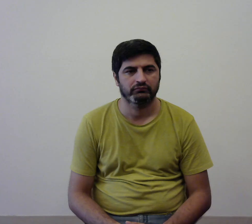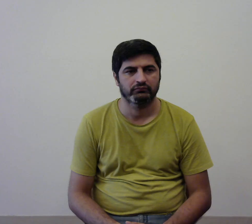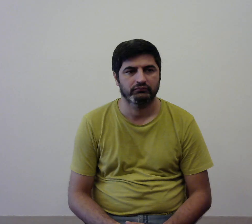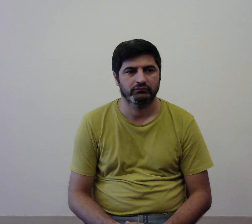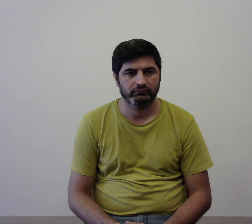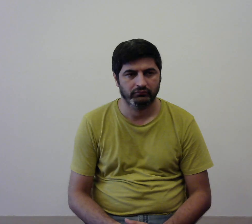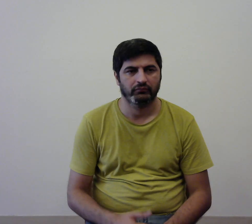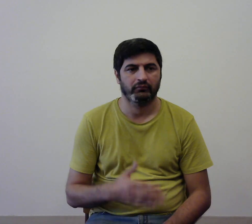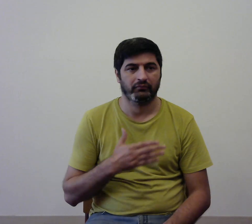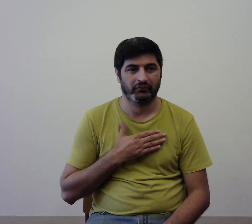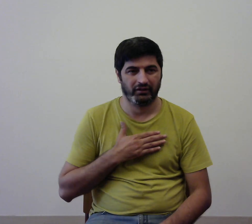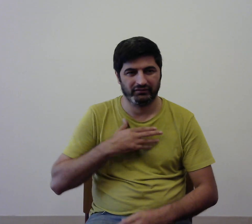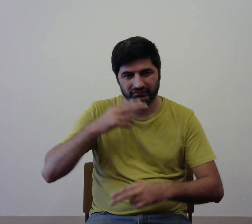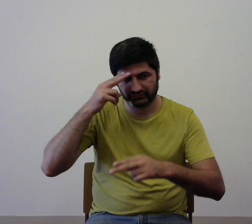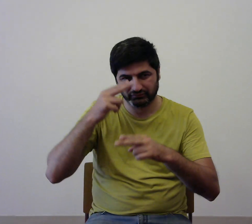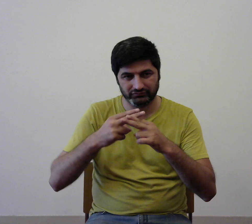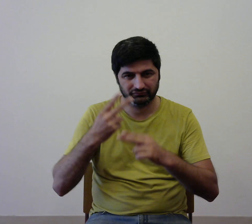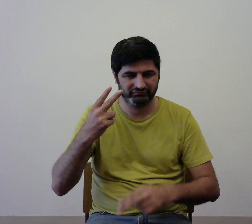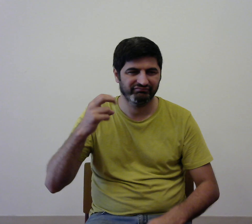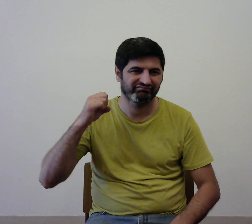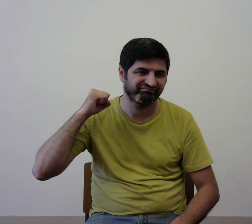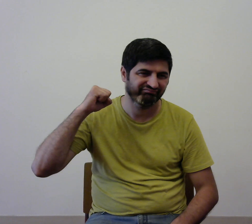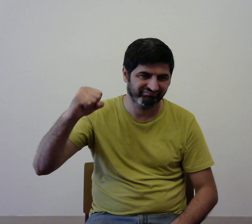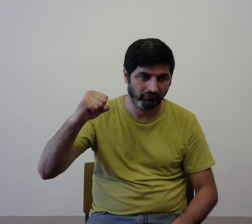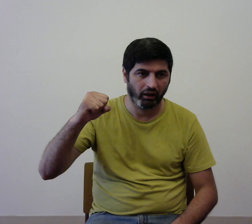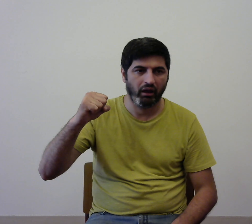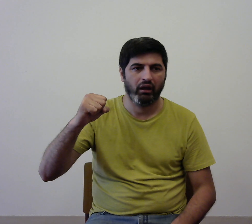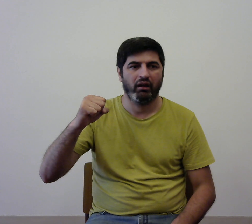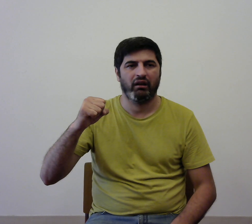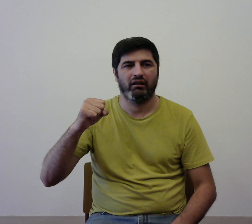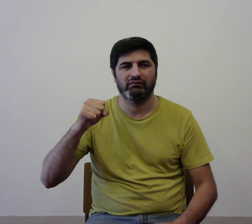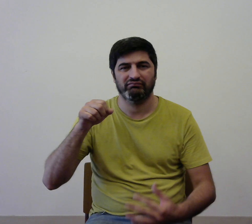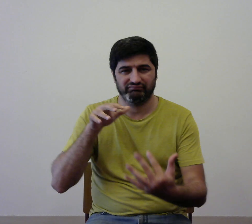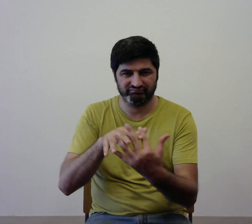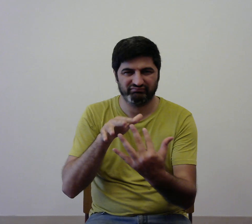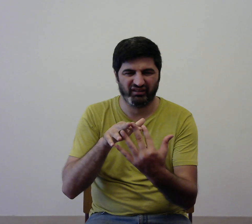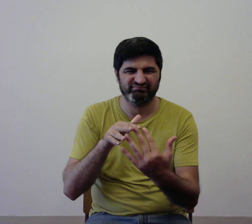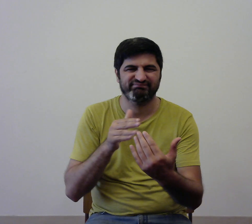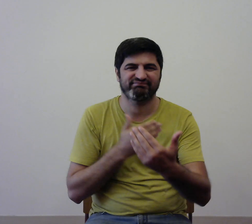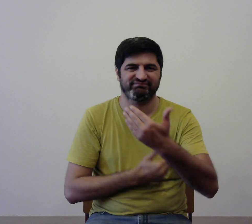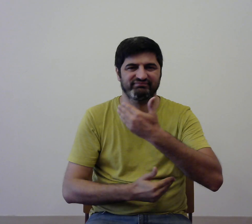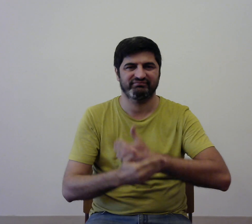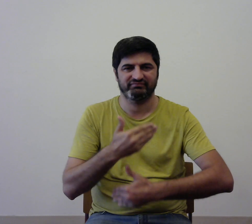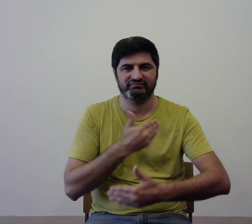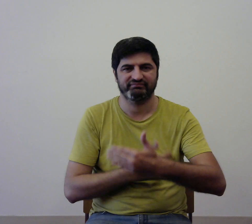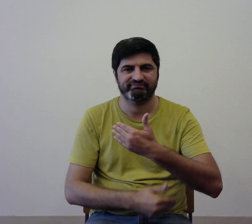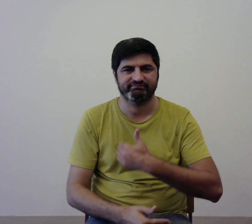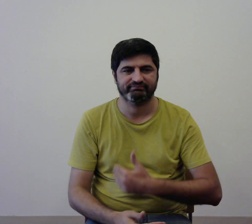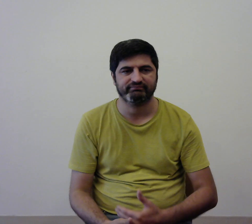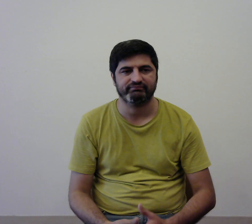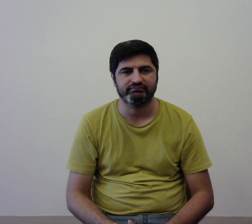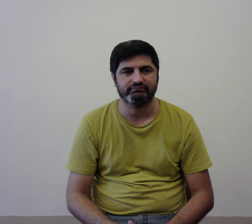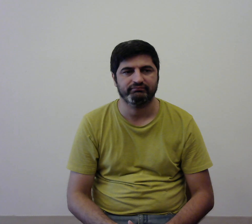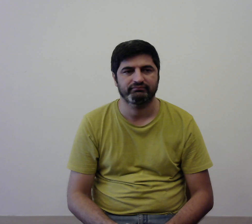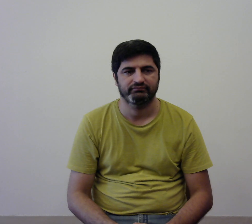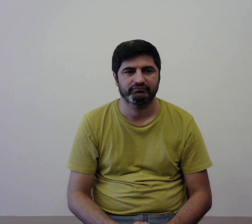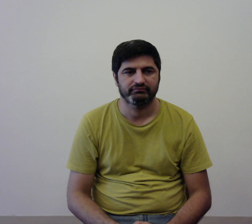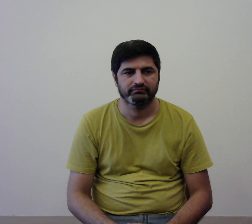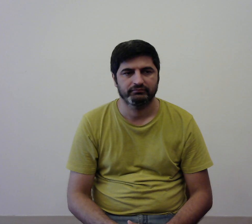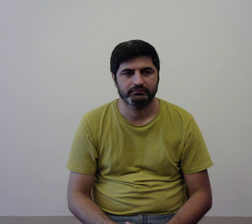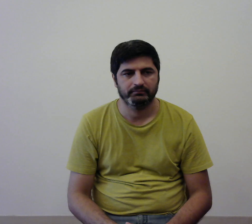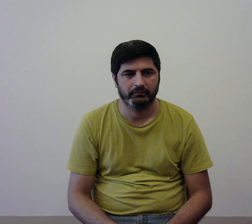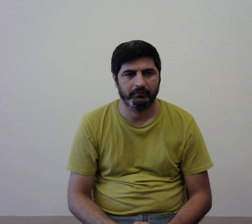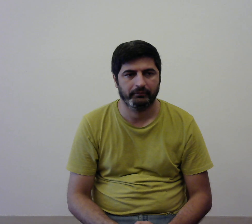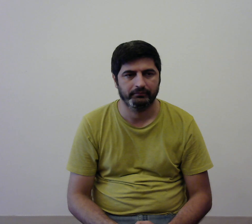Mənim qardaşım 2-ci Qarabağ müharibəsinin qazisidir